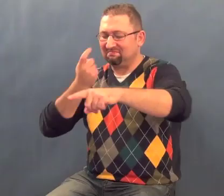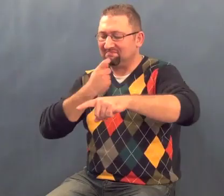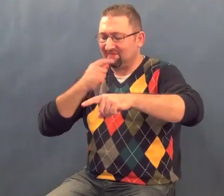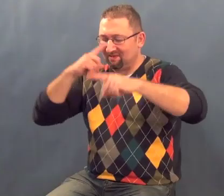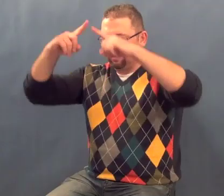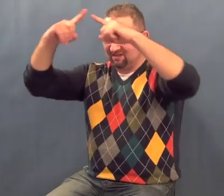Co to jest?